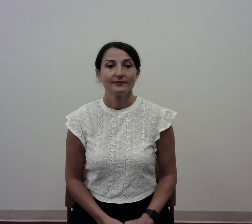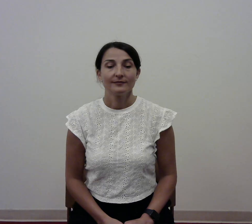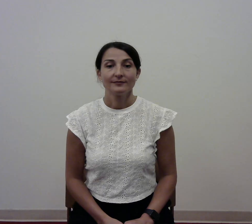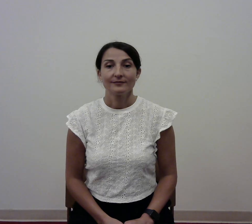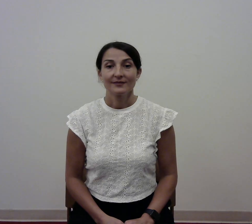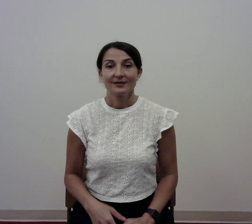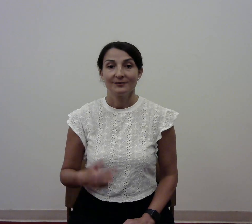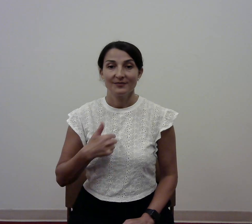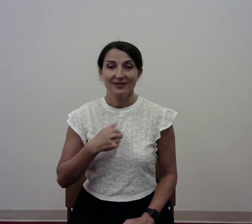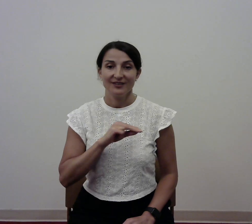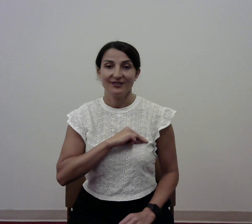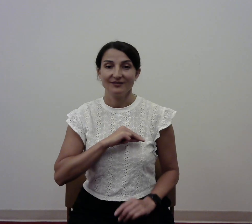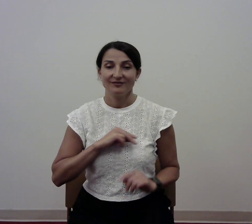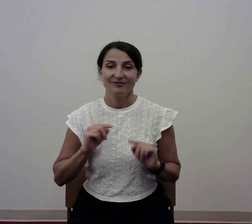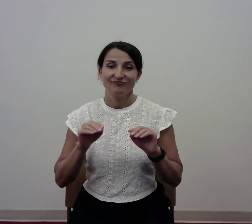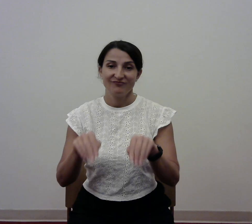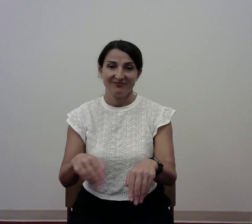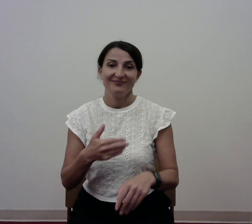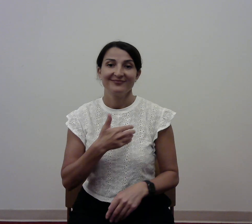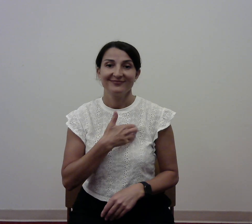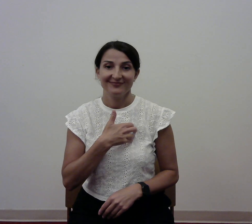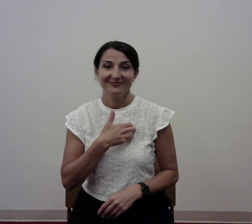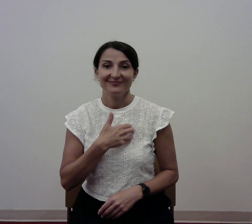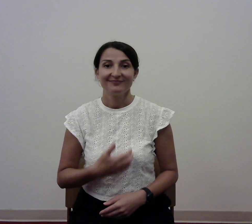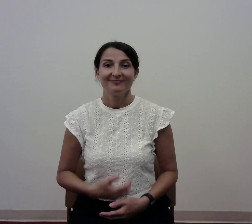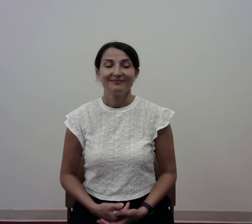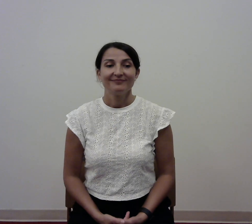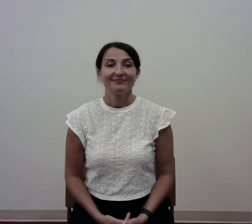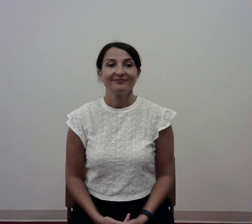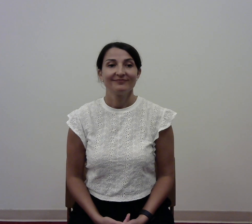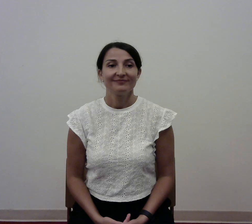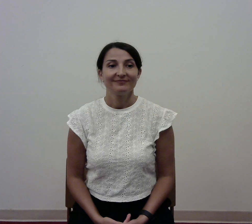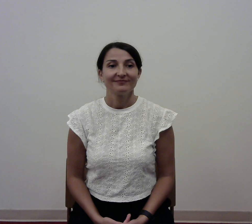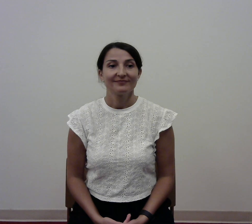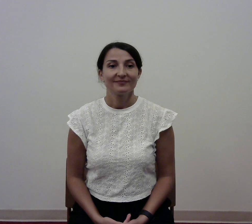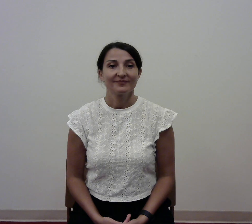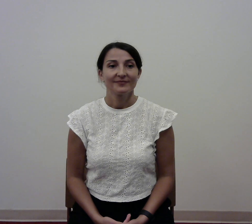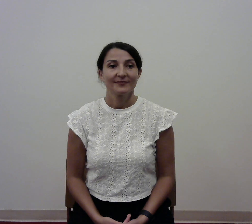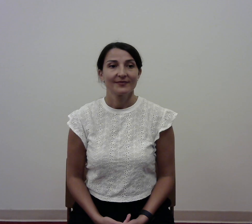Mən işə düzəlmək istəyirəm